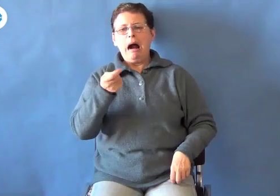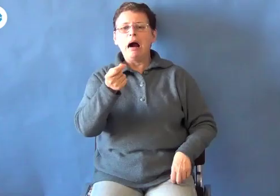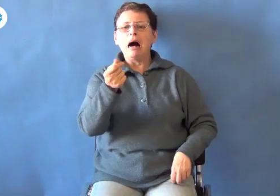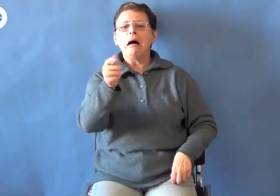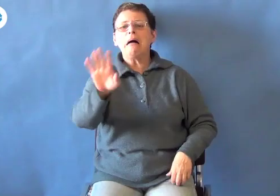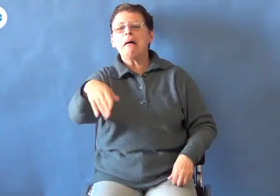Pieniądze.